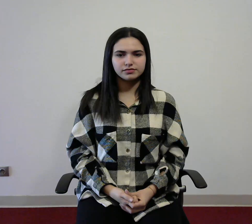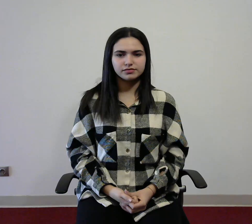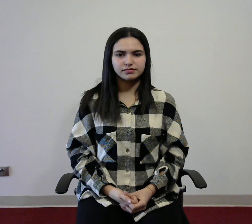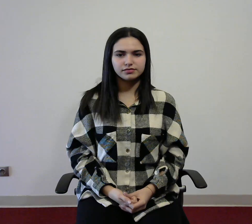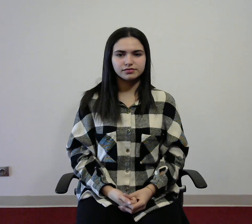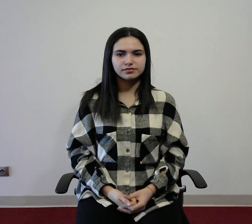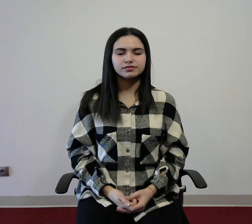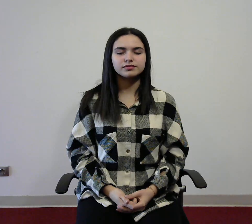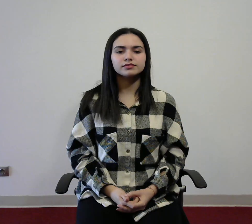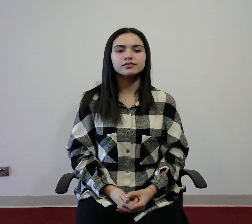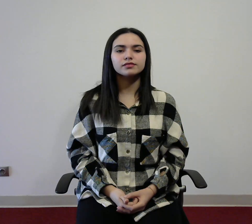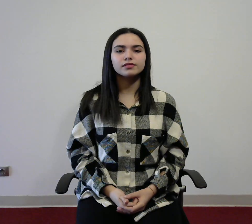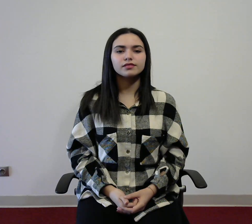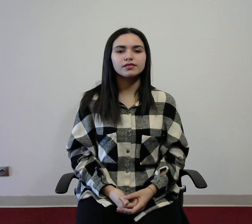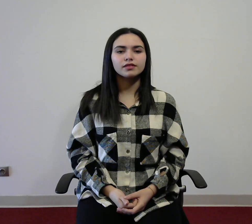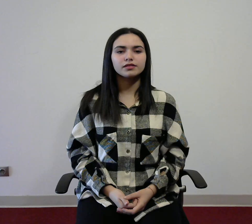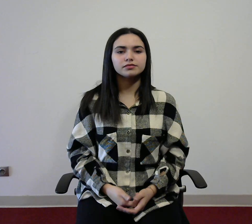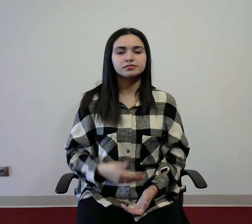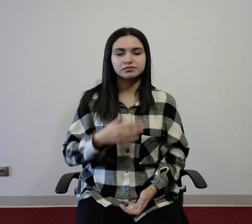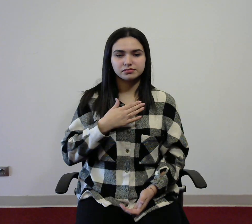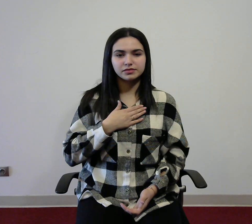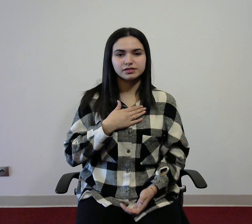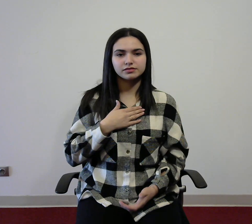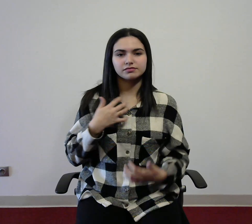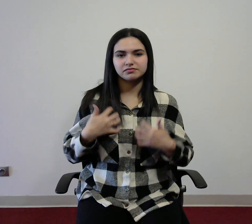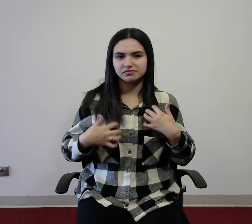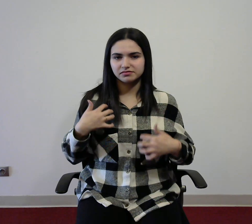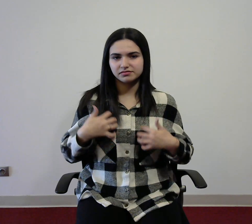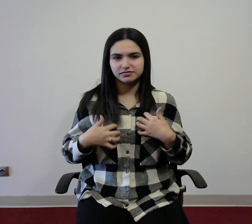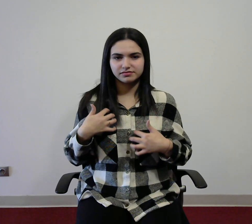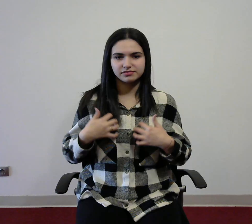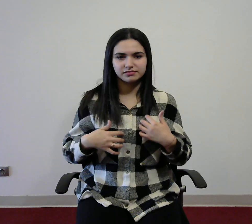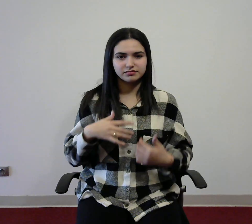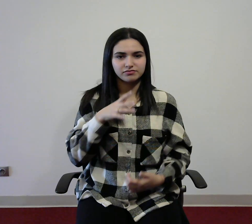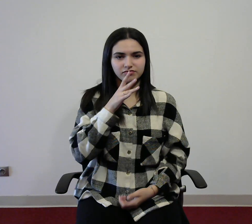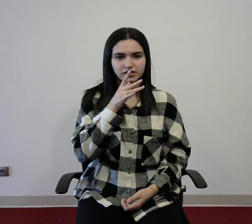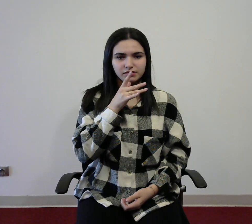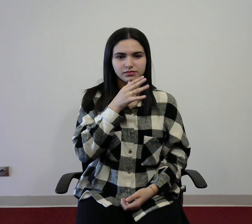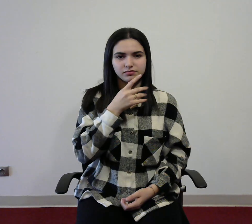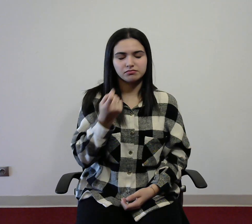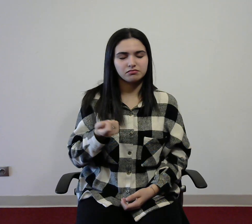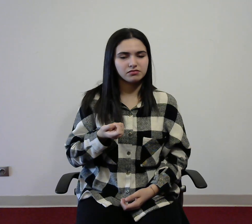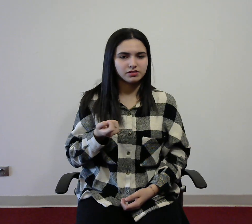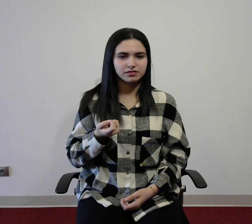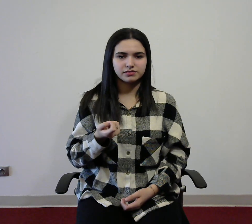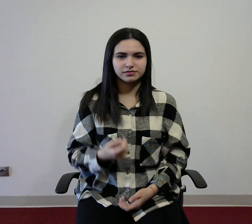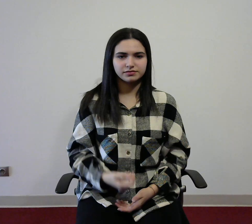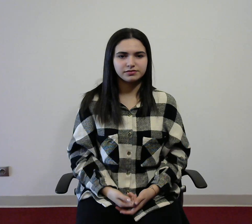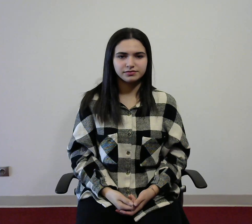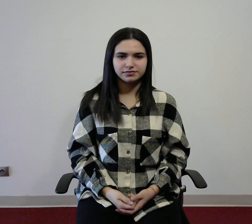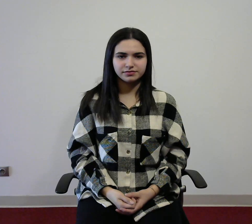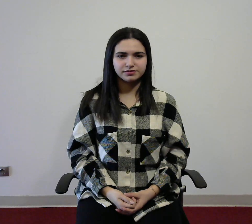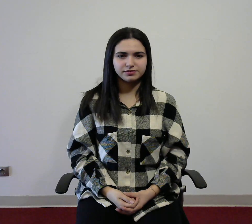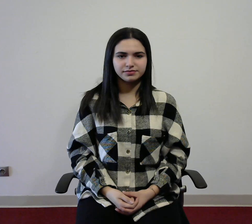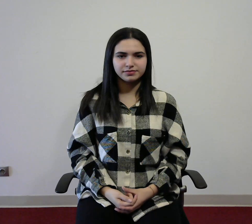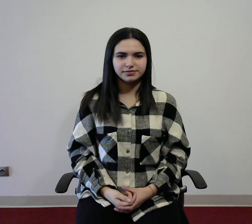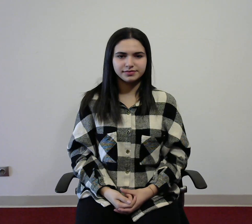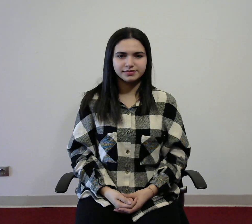Mən tələsirəm, vaxtım azdır